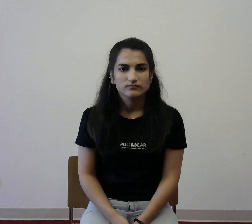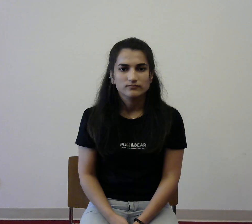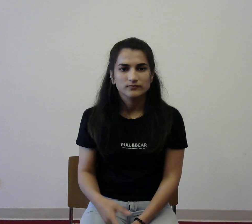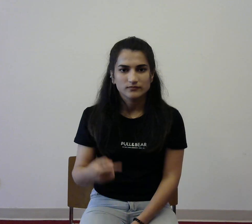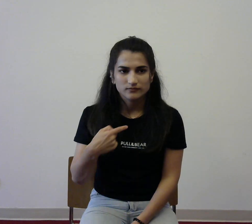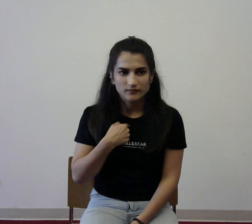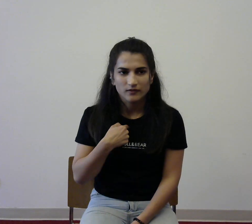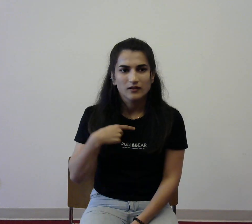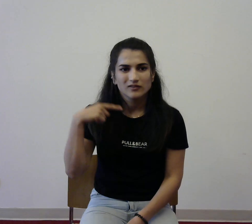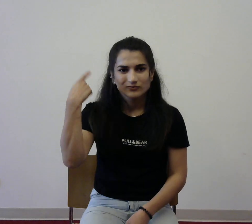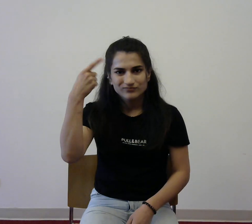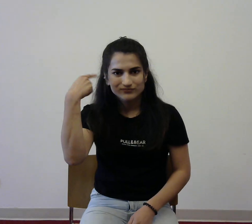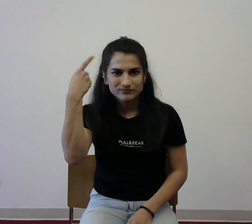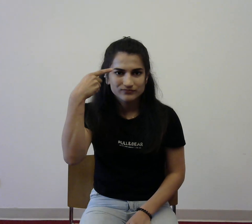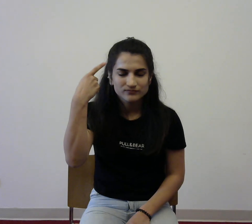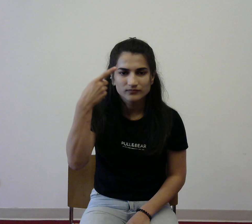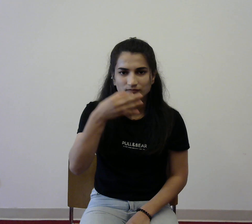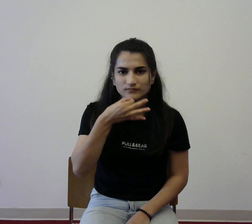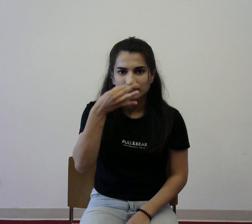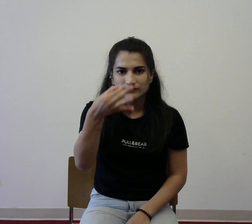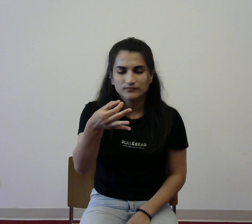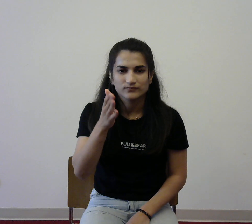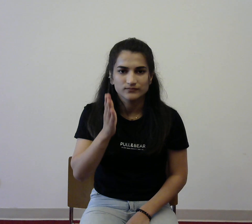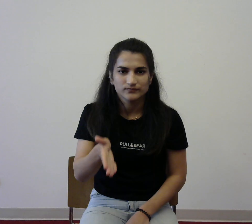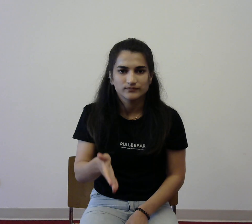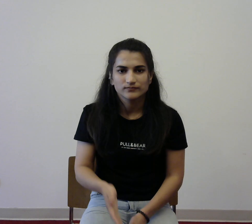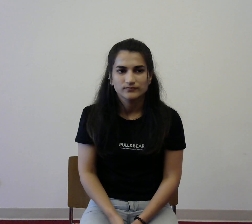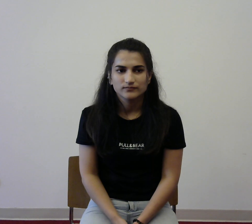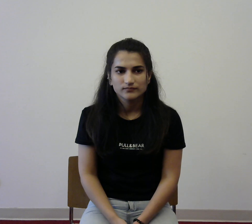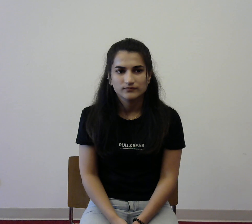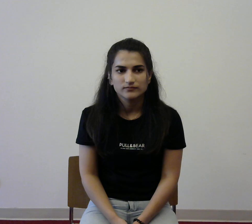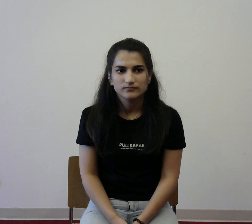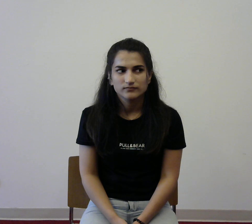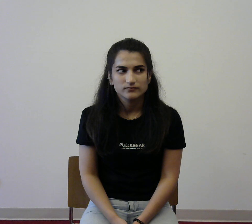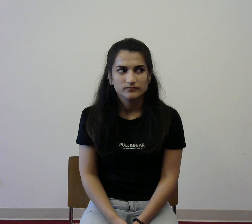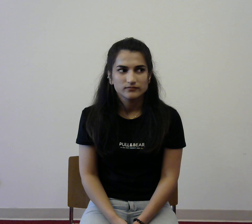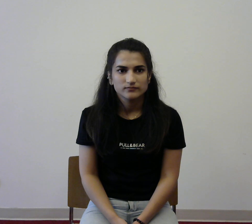Mən fikirləşim, deyərəm